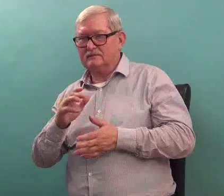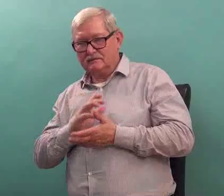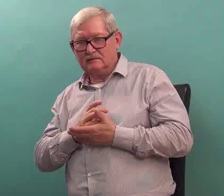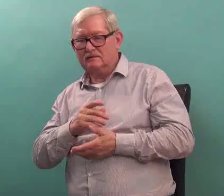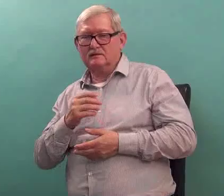Już.